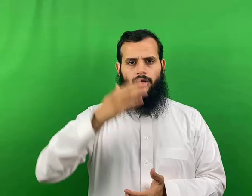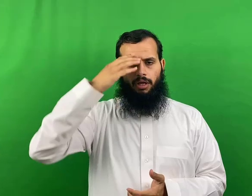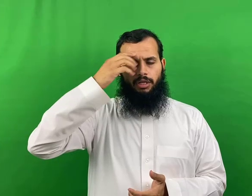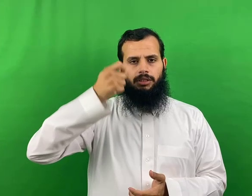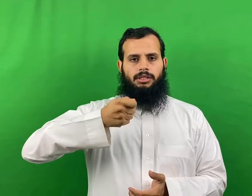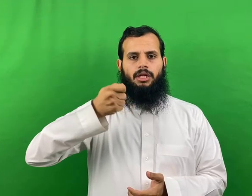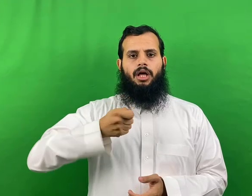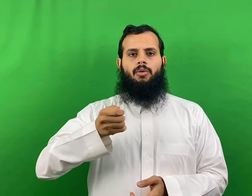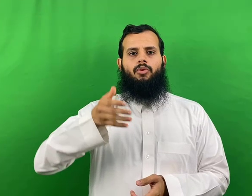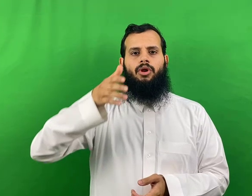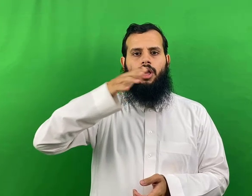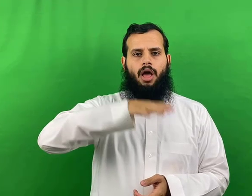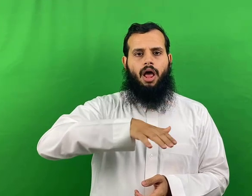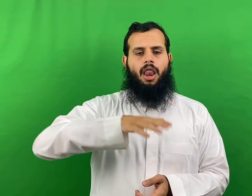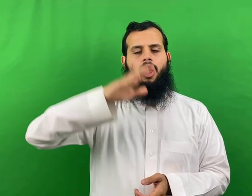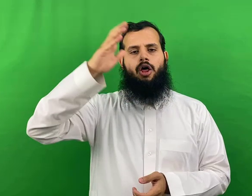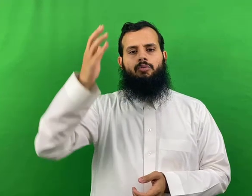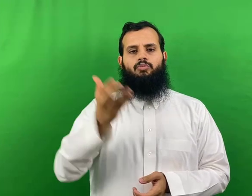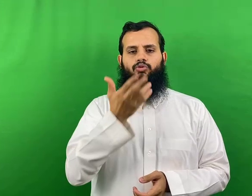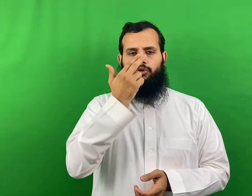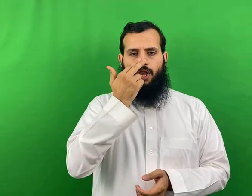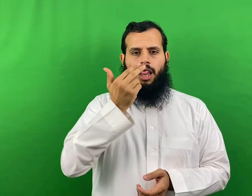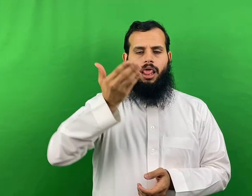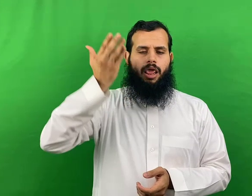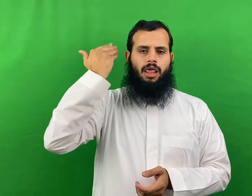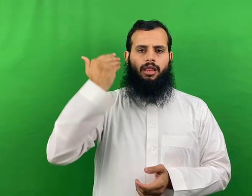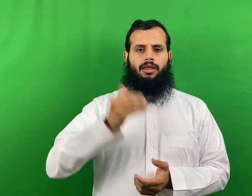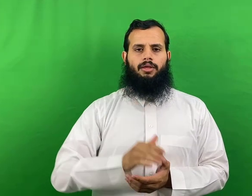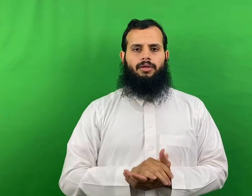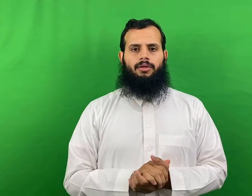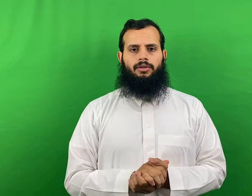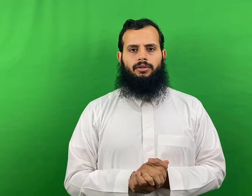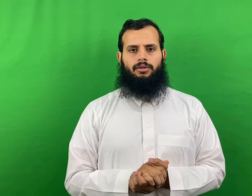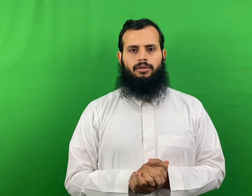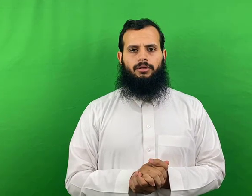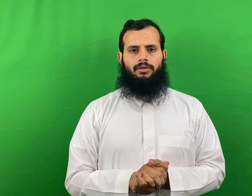سلام على المرسلين